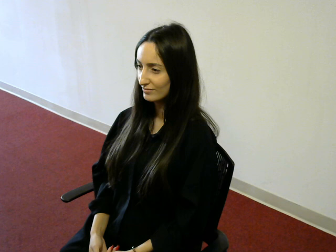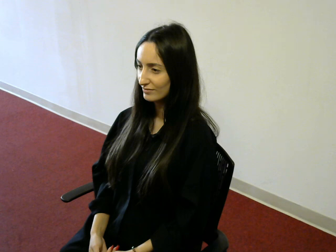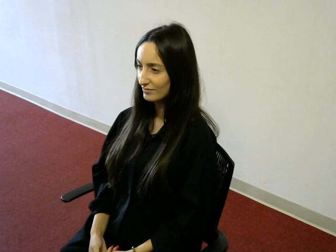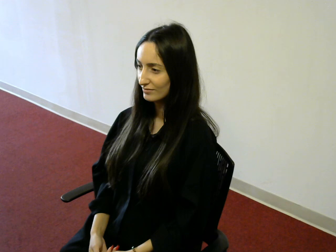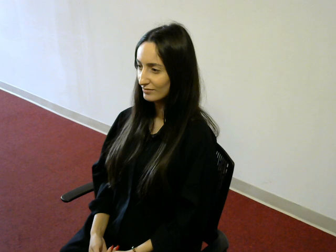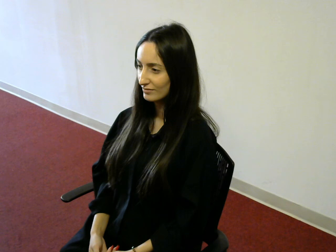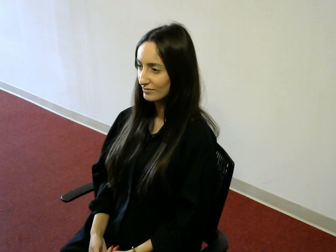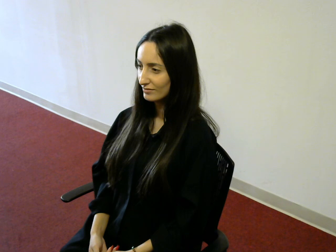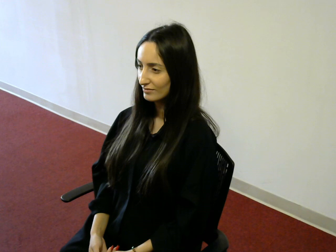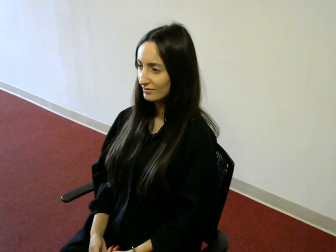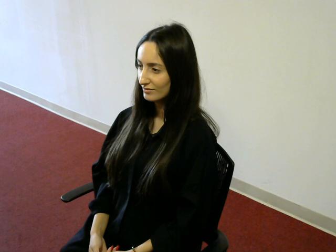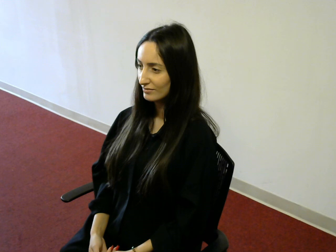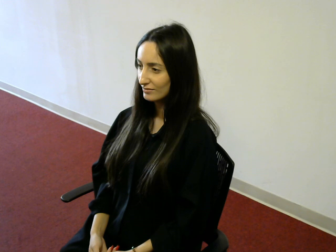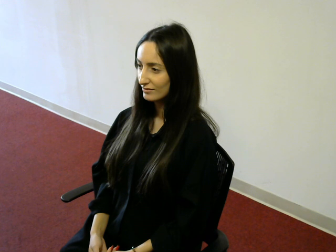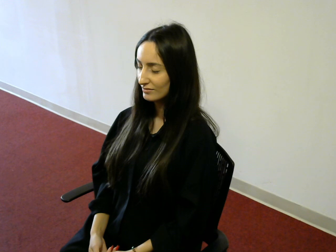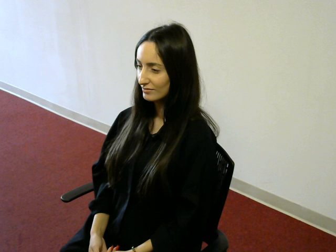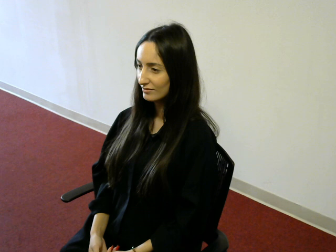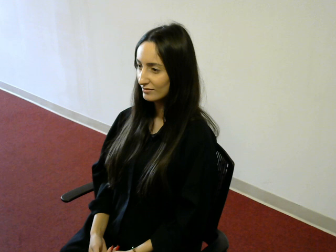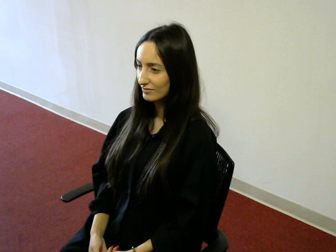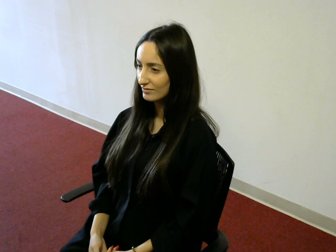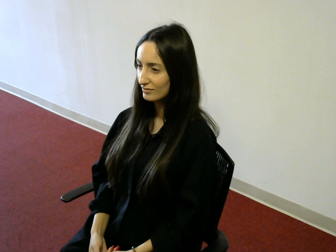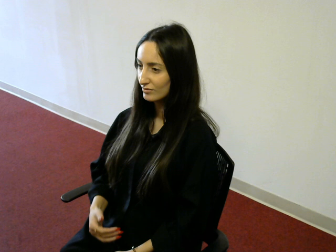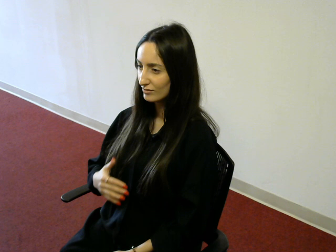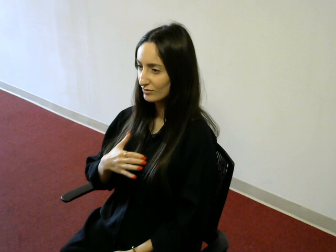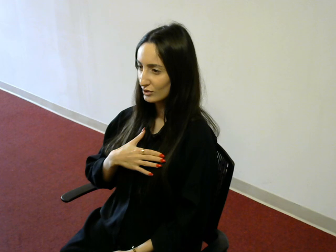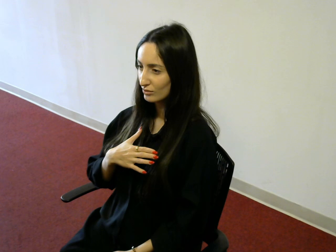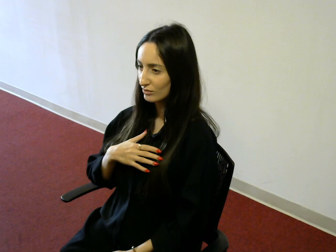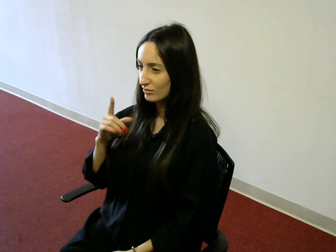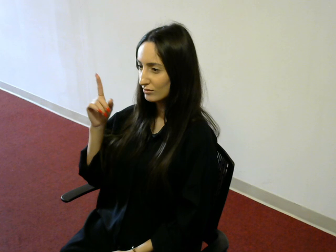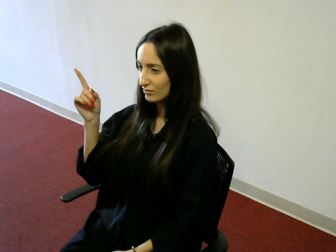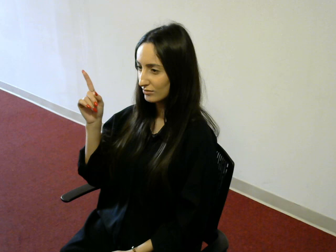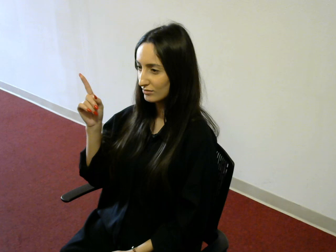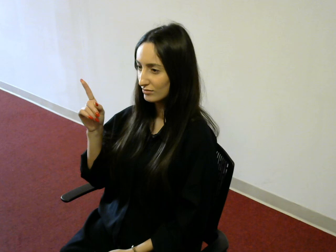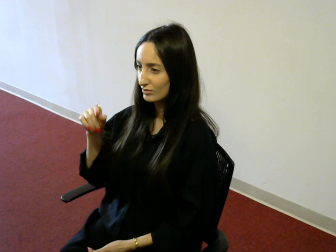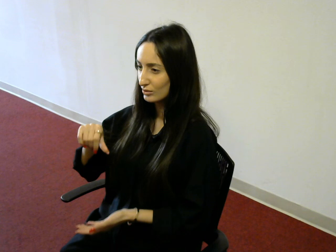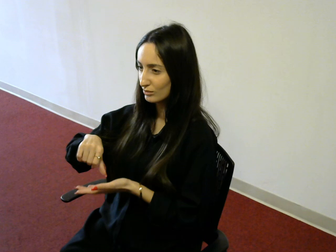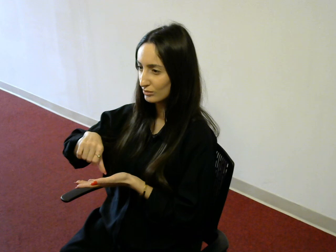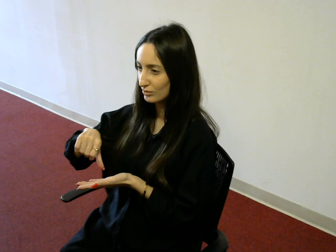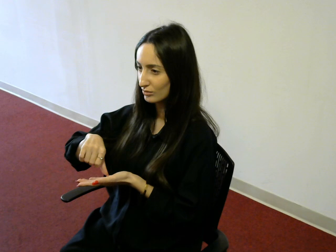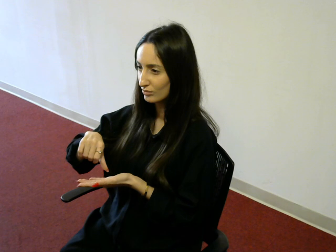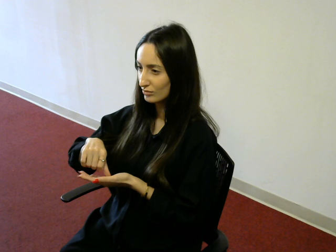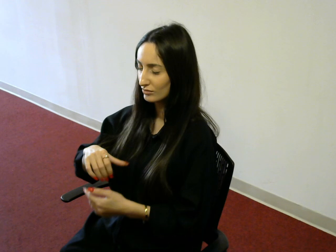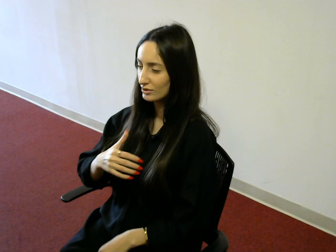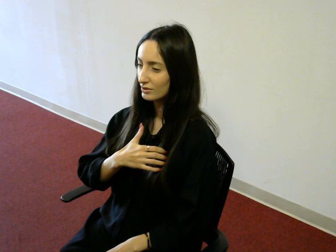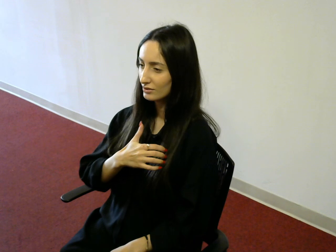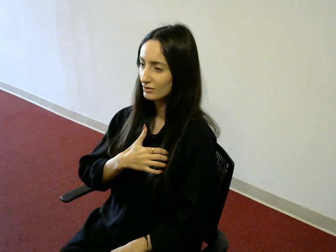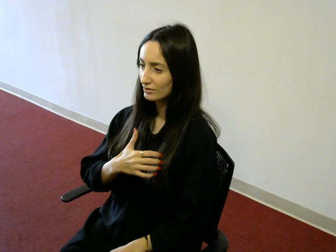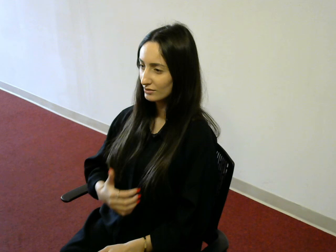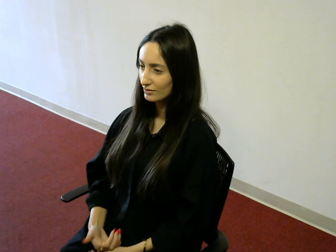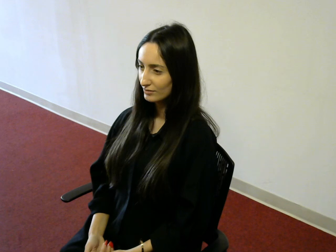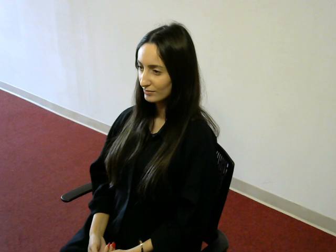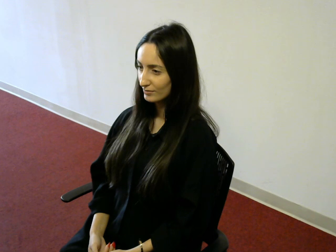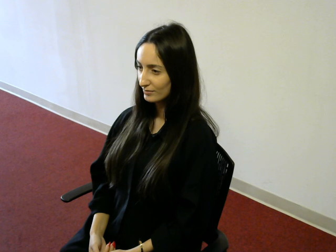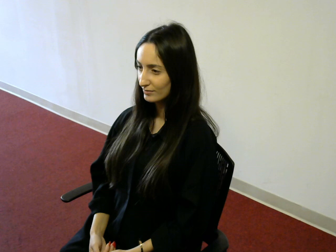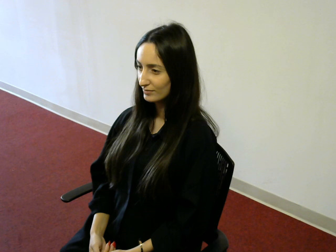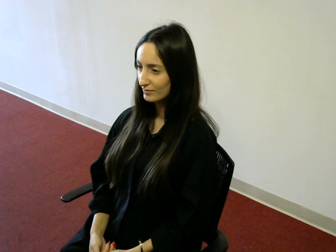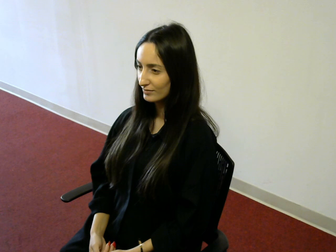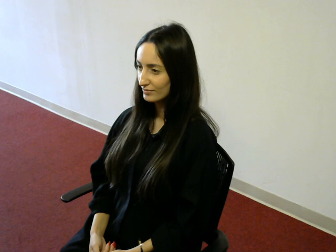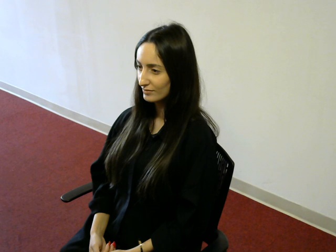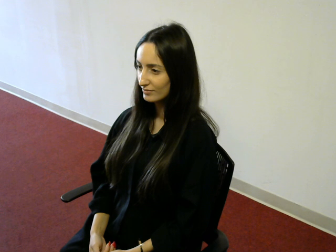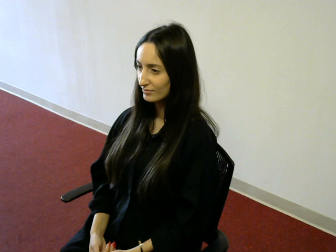Mən orda olmaq istəyərdim